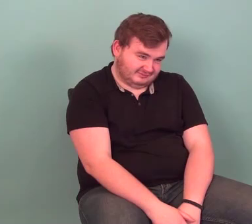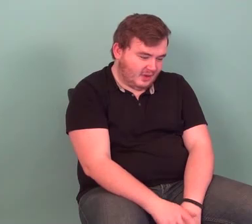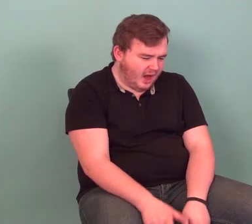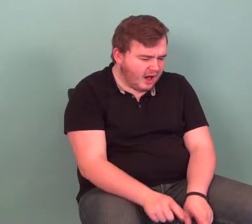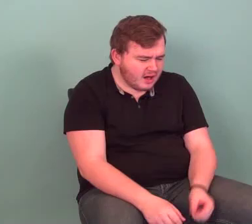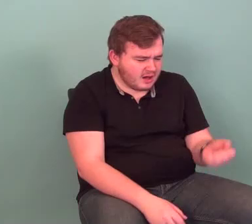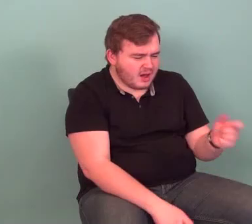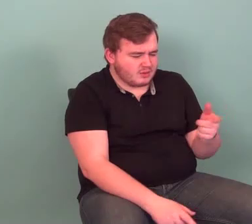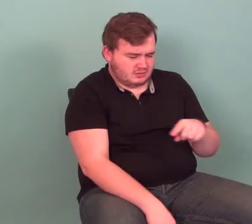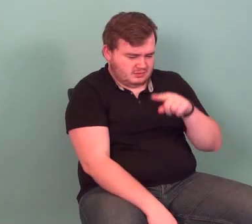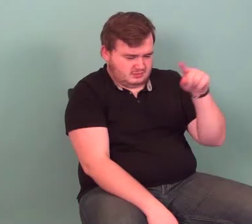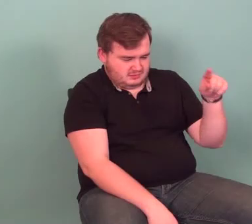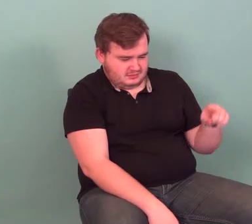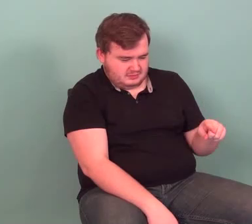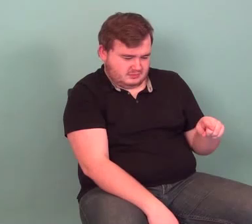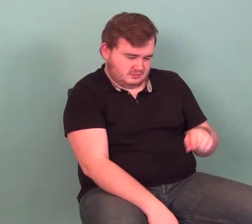Ale co to jest ten kształt półkola?